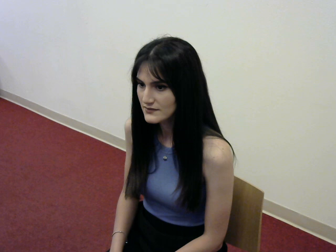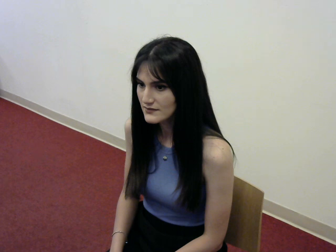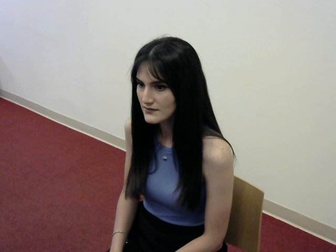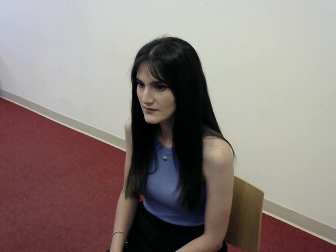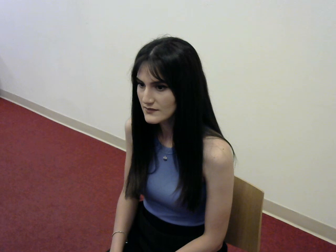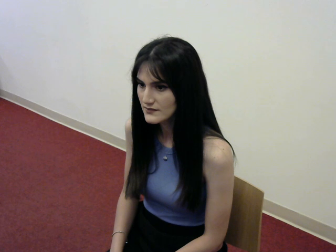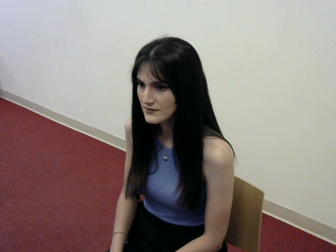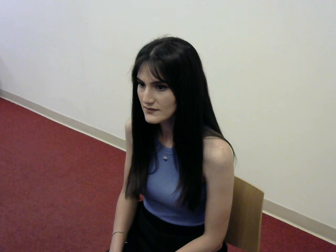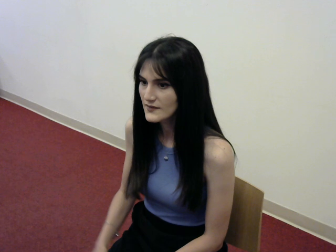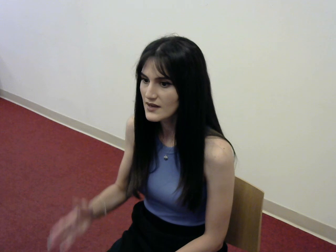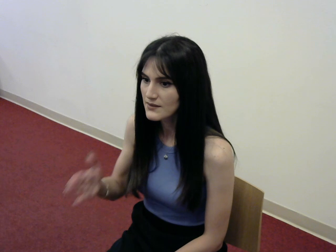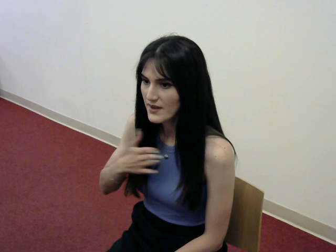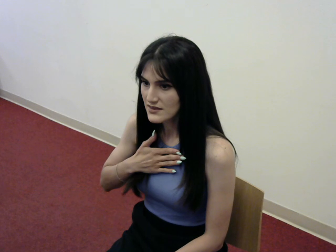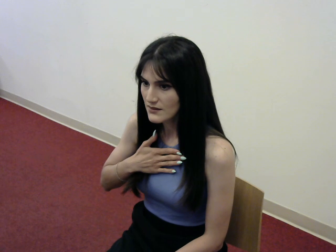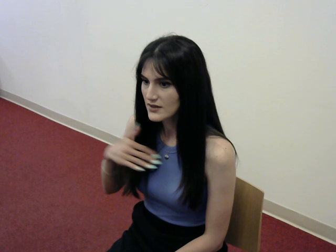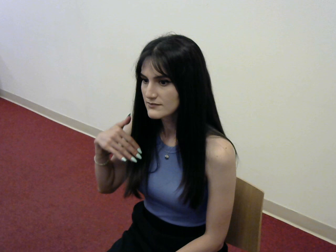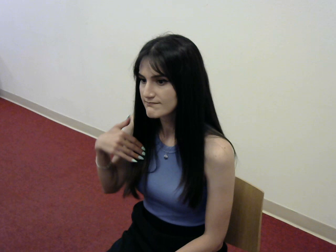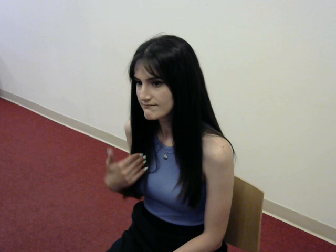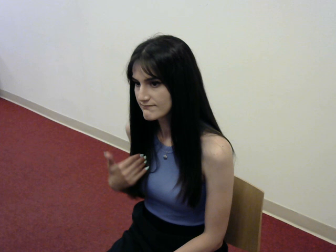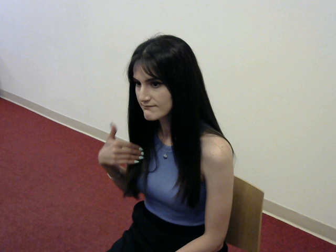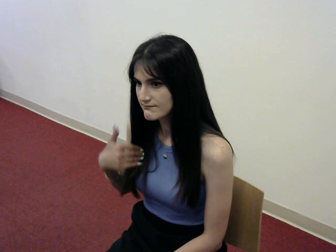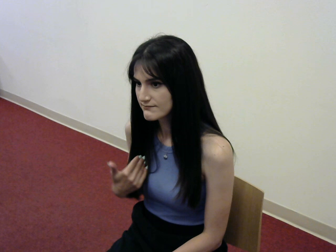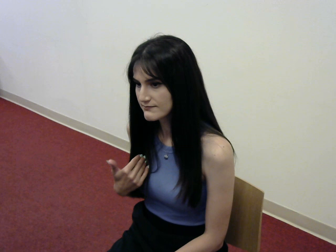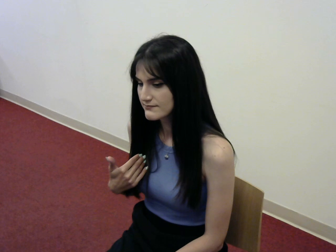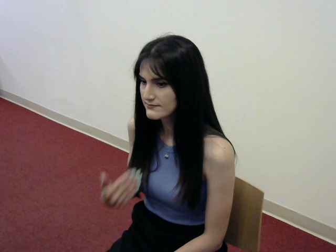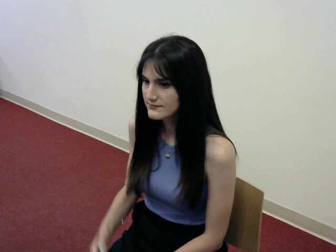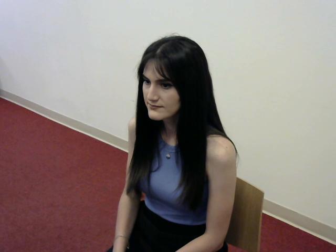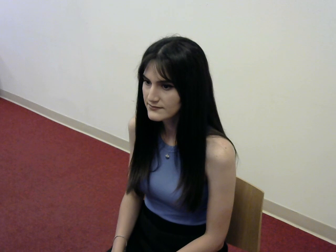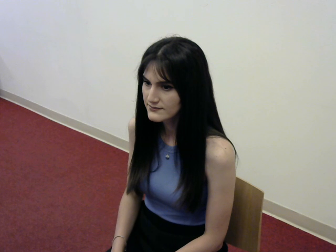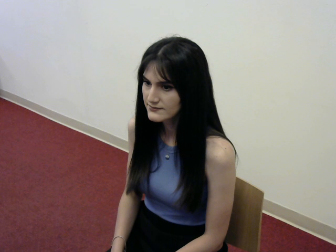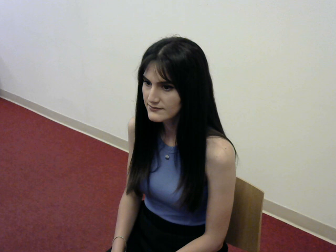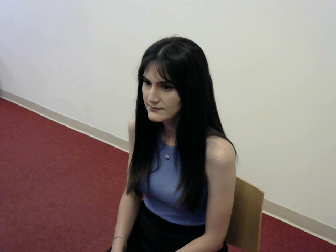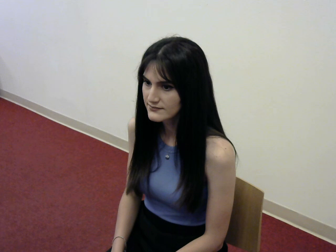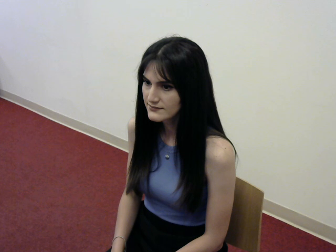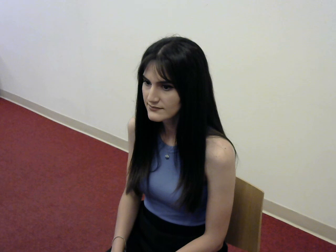Mən subayam